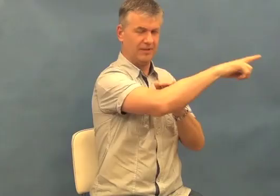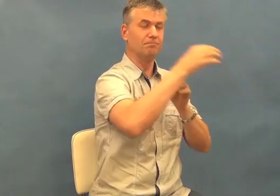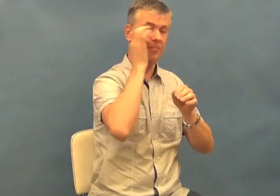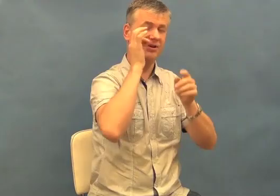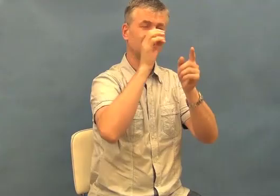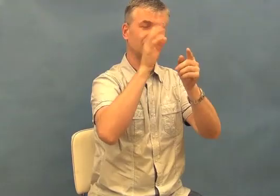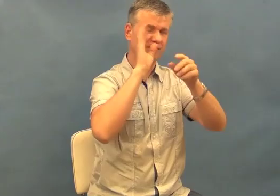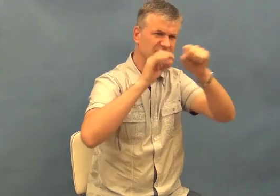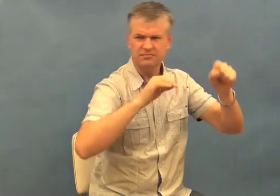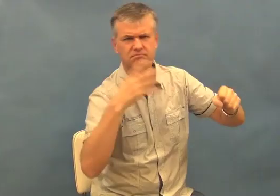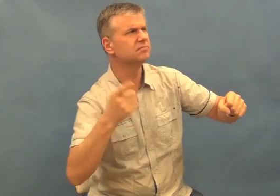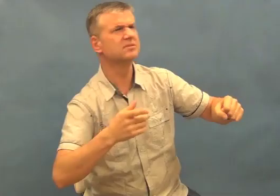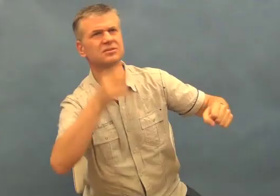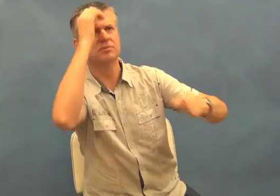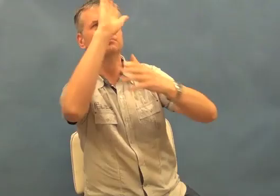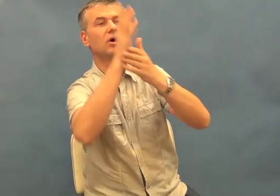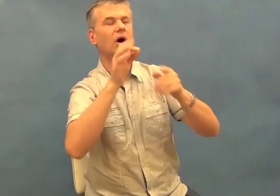Pani otwiera drzwi, rozgląda się i widzi rozbitą szybę.